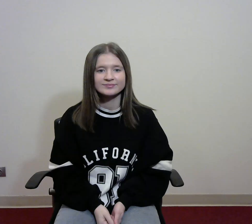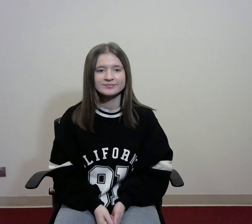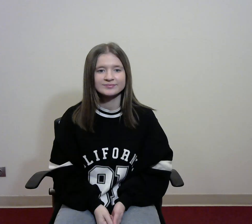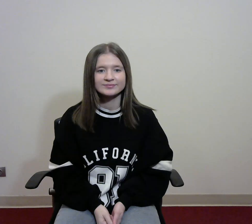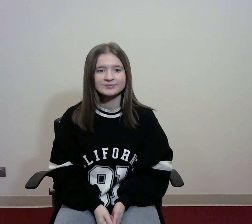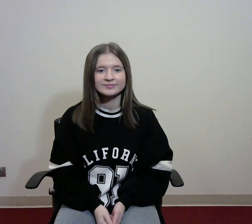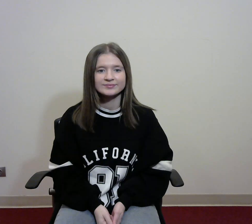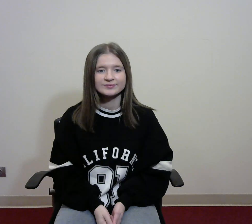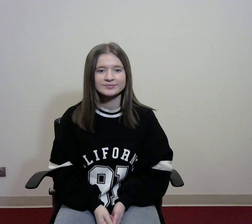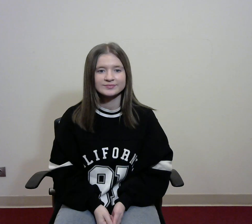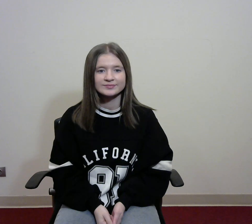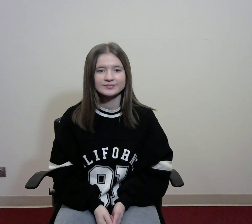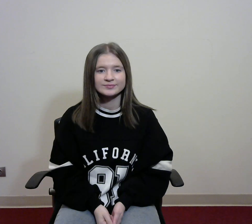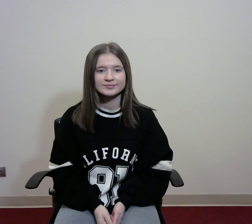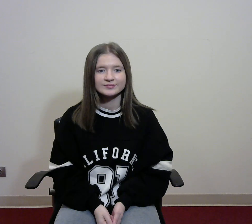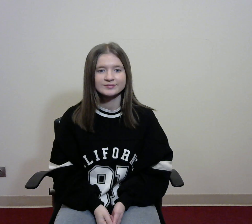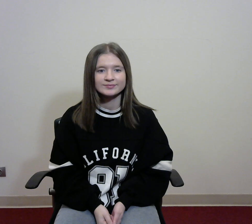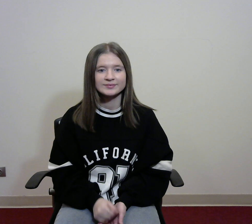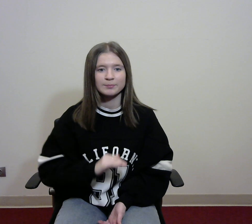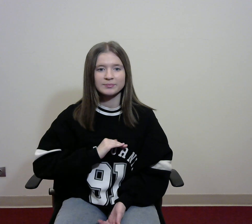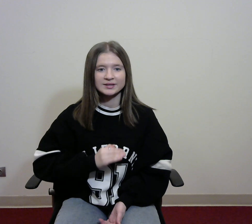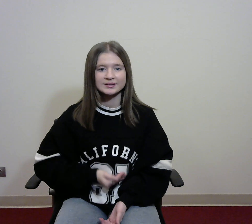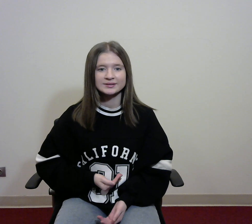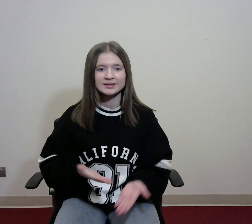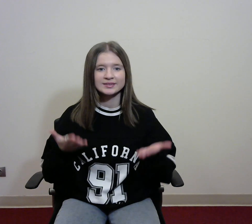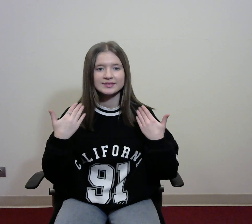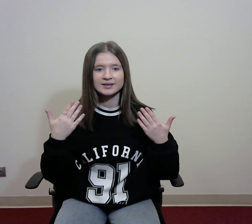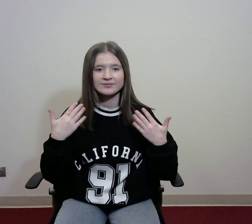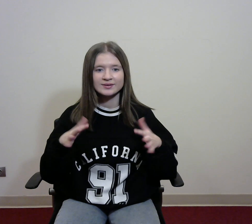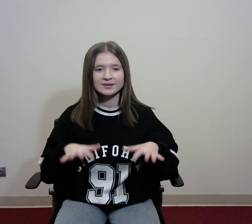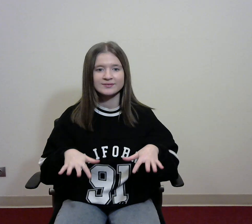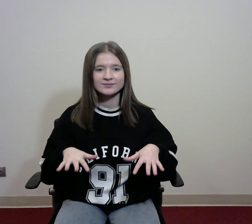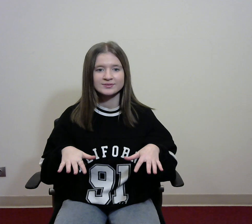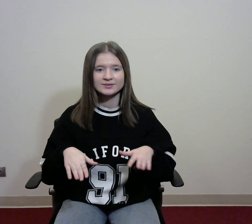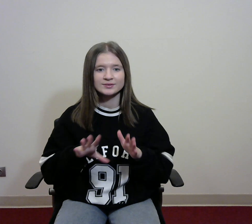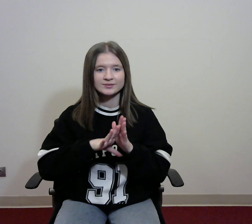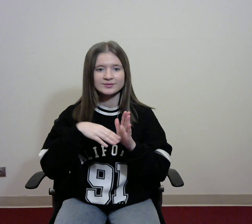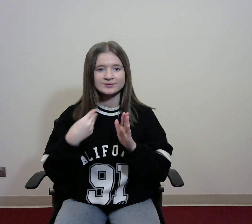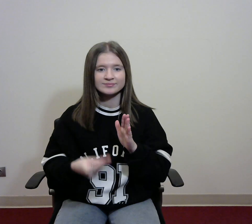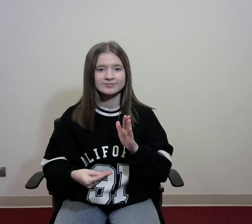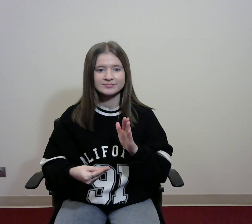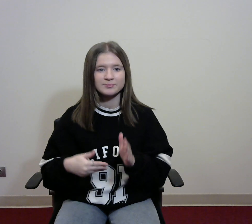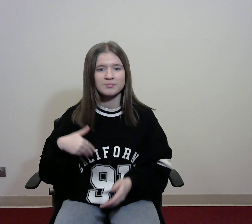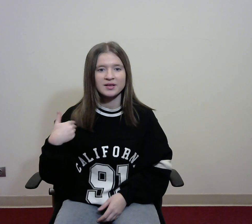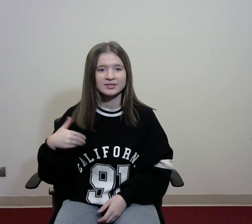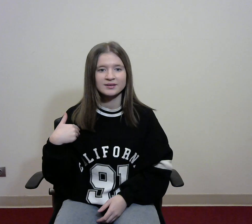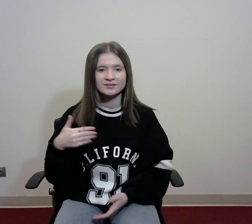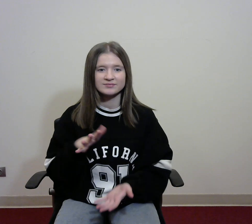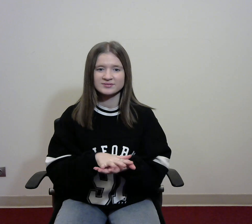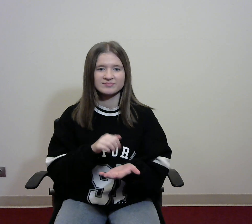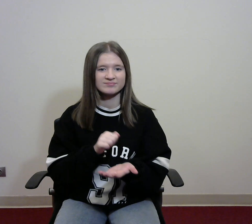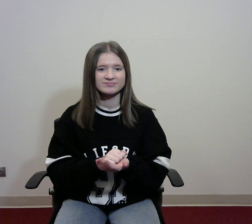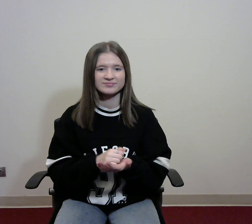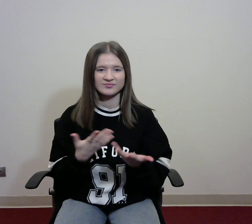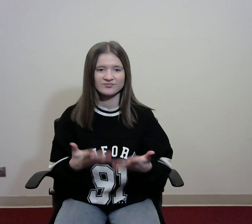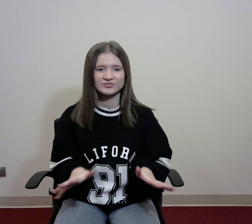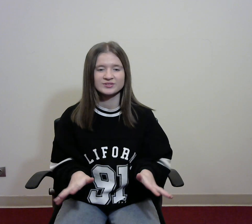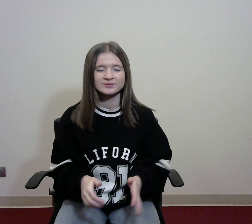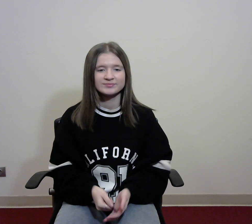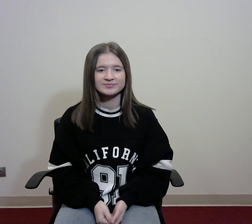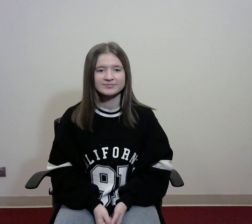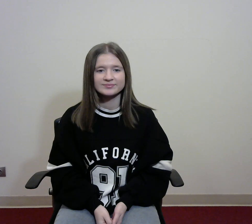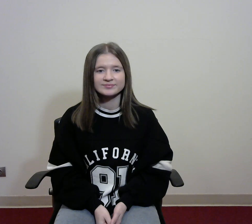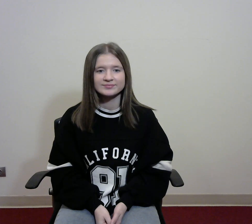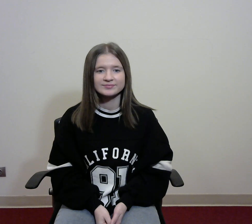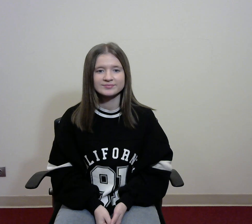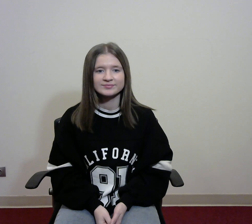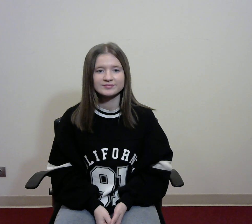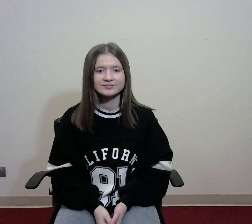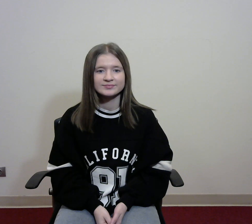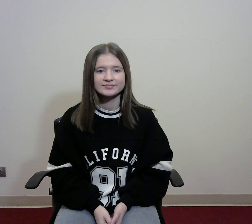Bağda yerə düşən meyvələr xarab olmuşdu